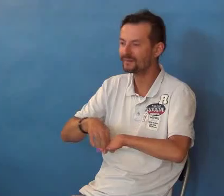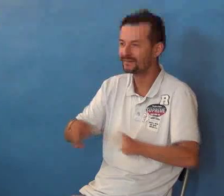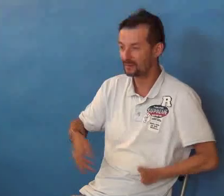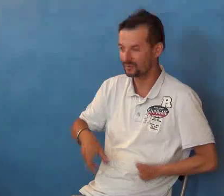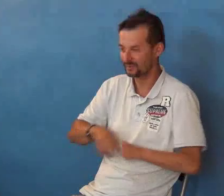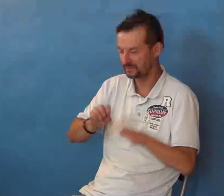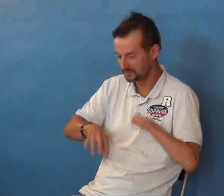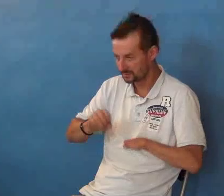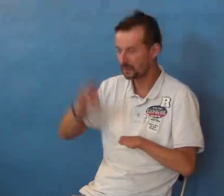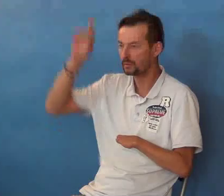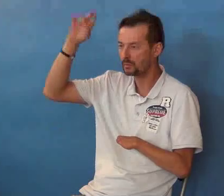Więc ten pan wkłada owoce do kieszeni, następnie schodzi na dół.